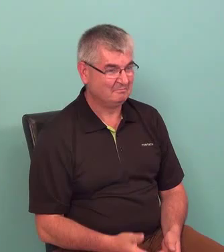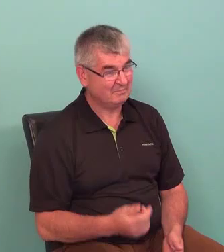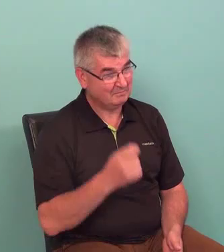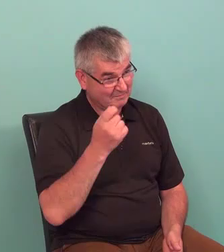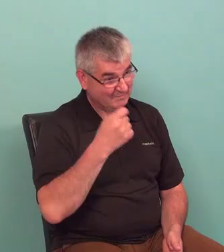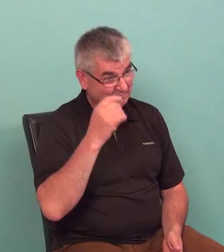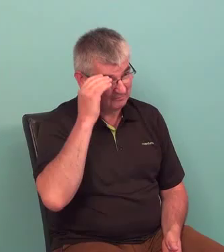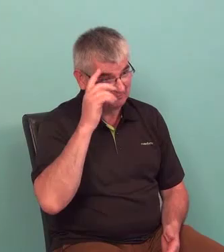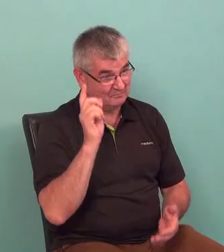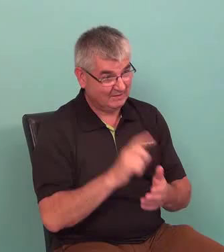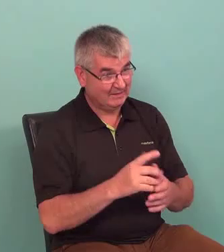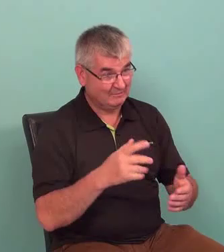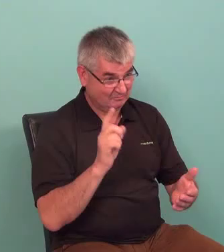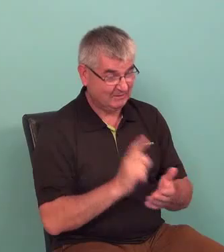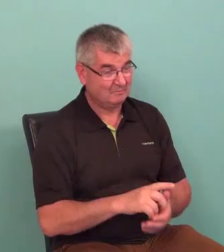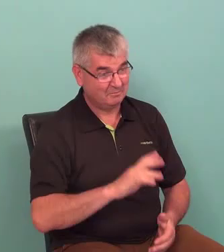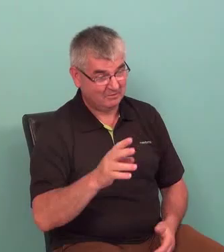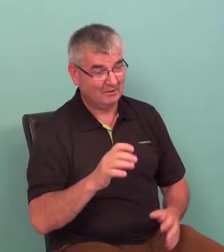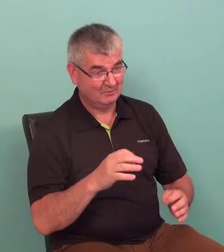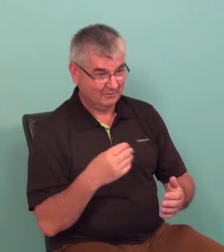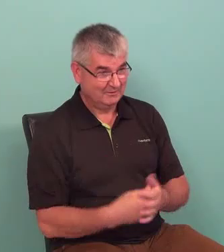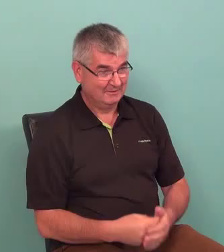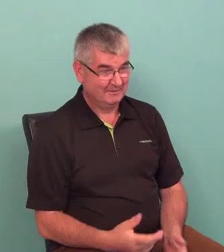Jak zdam egzamin na prawo jazdy, wtedy kupię samochód.